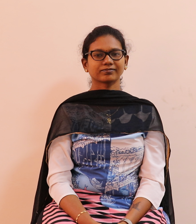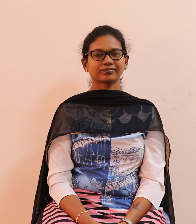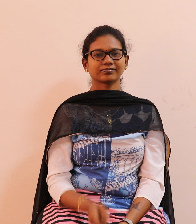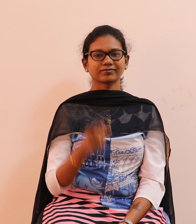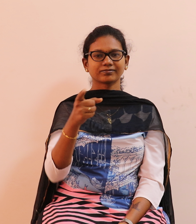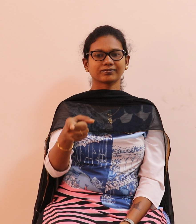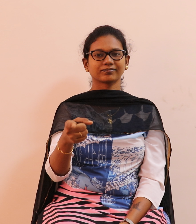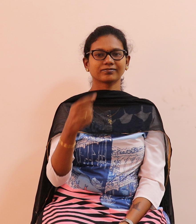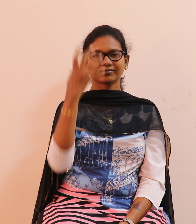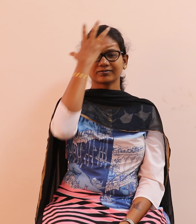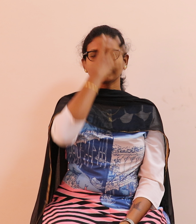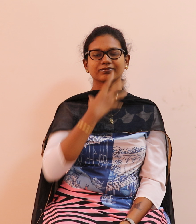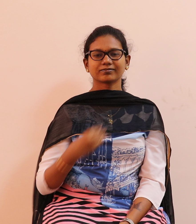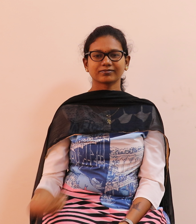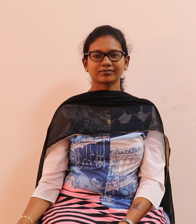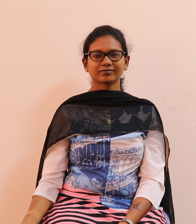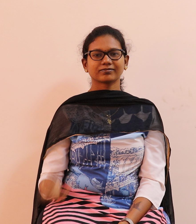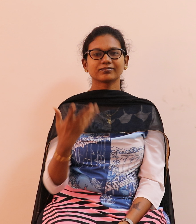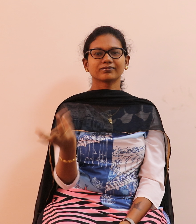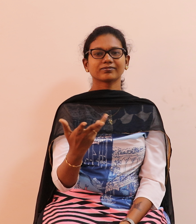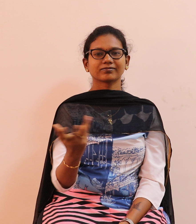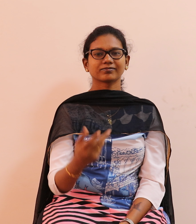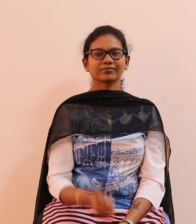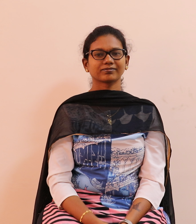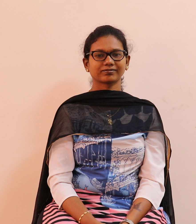why are you disappointed